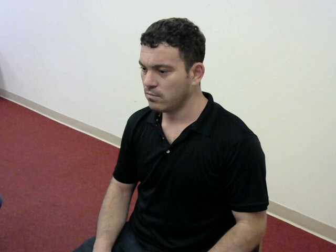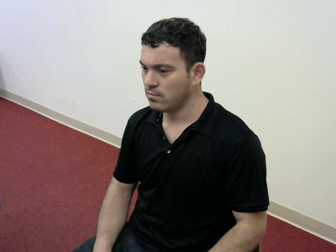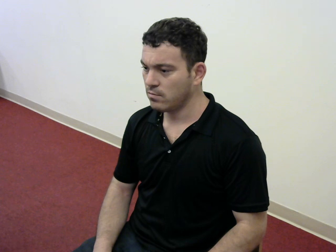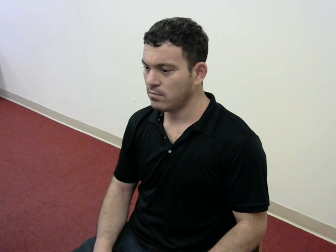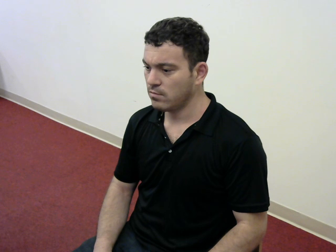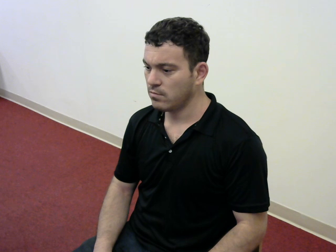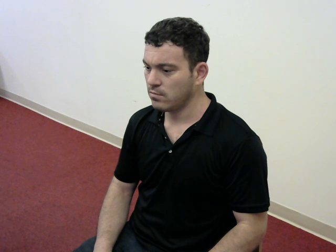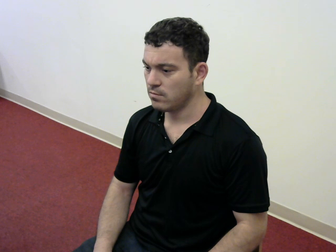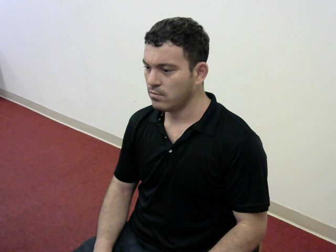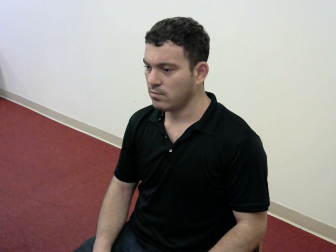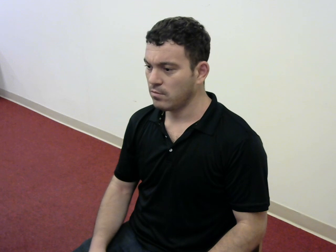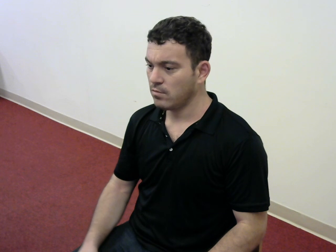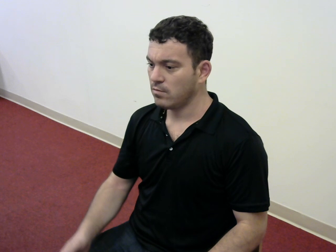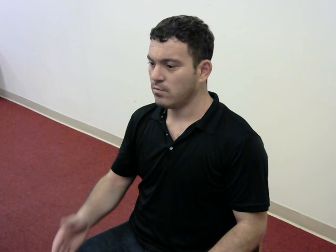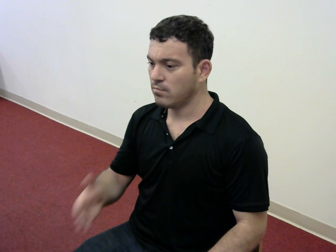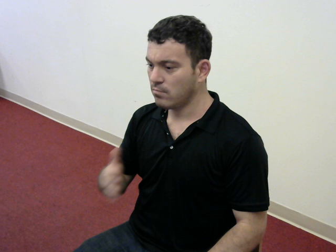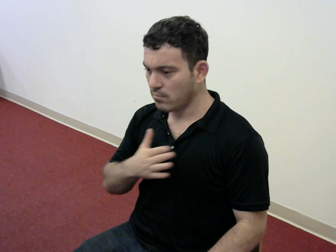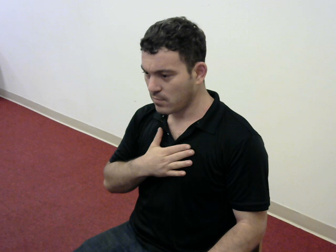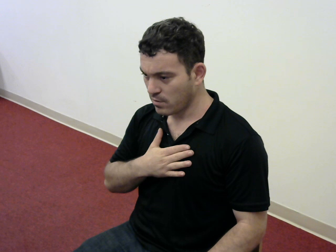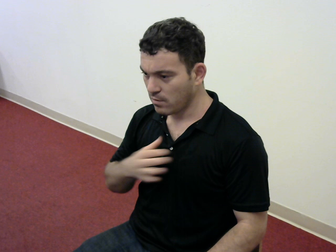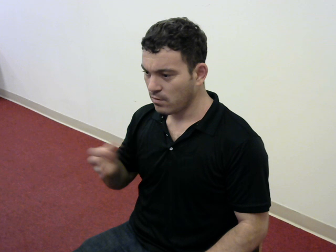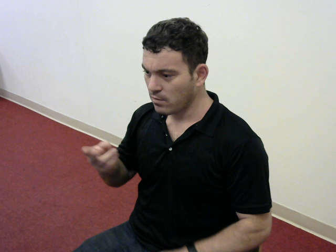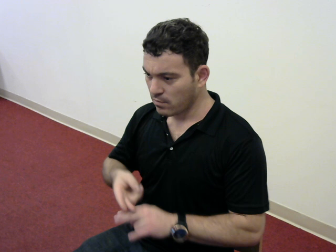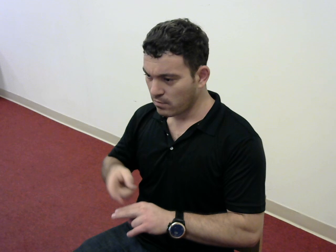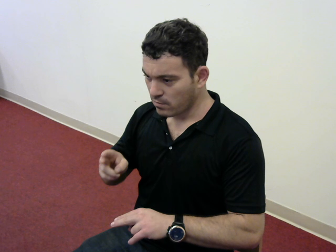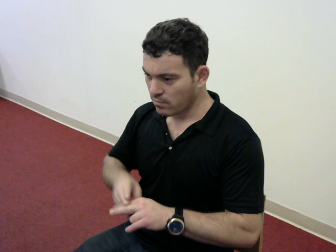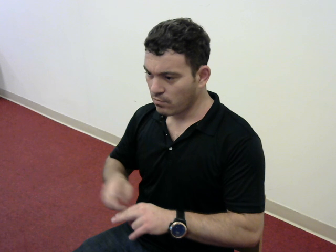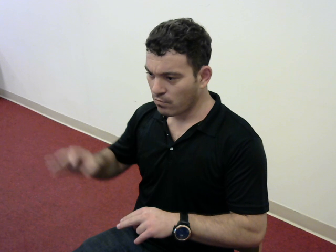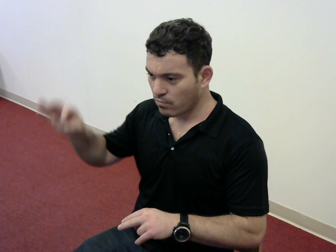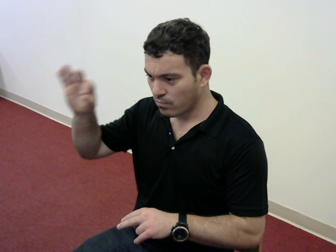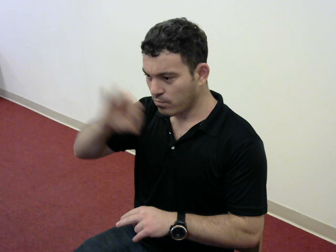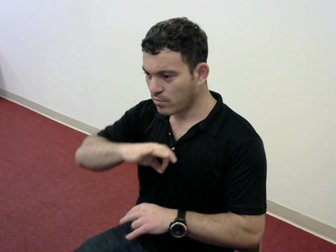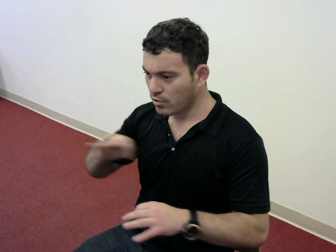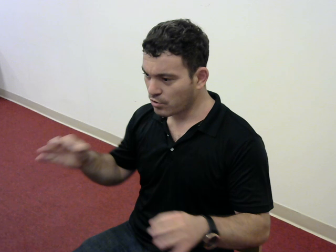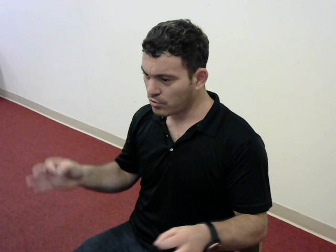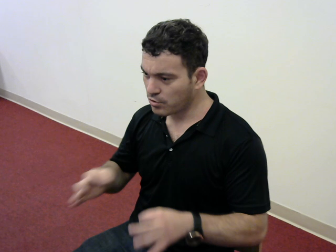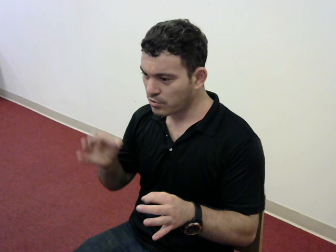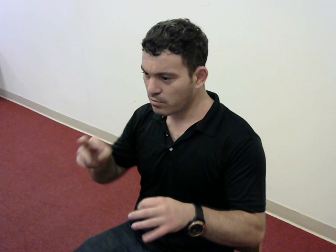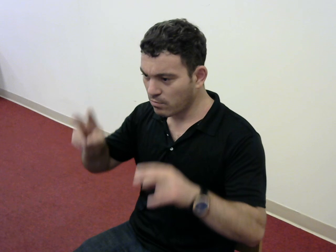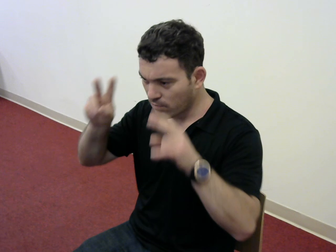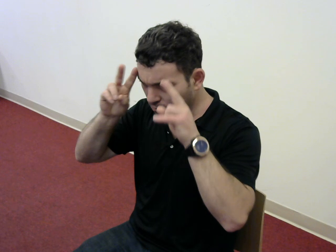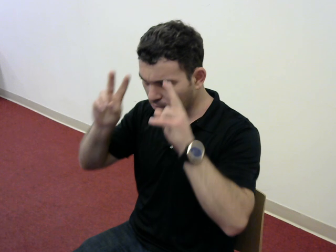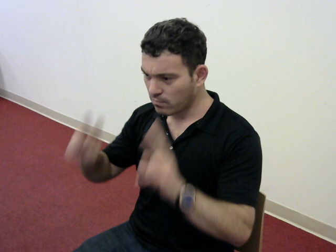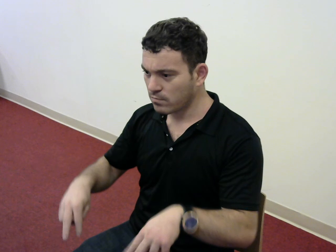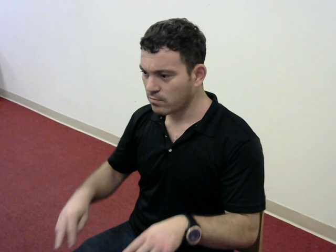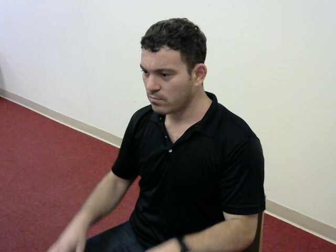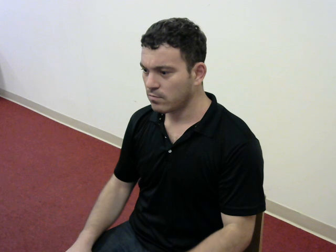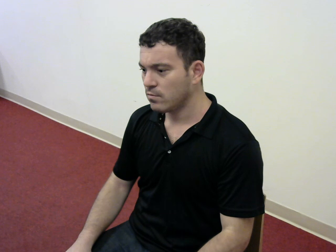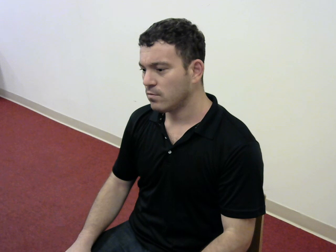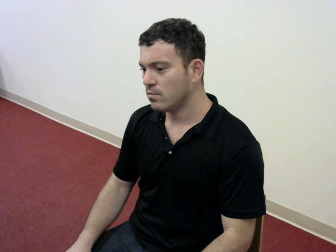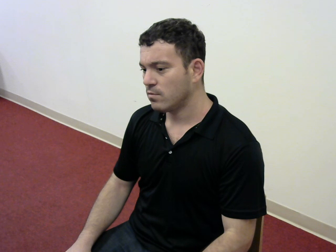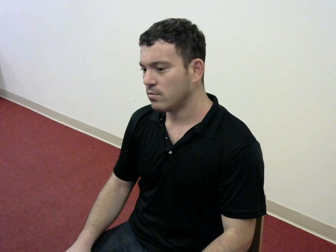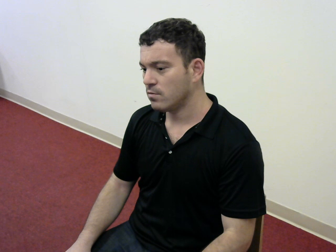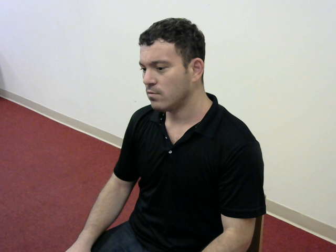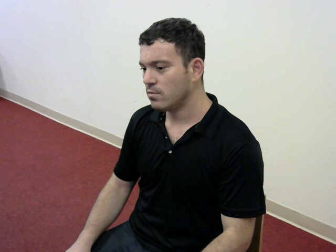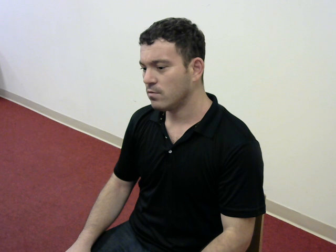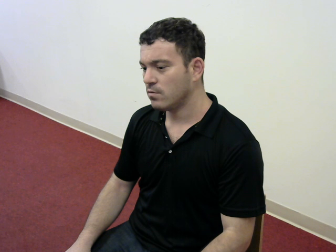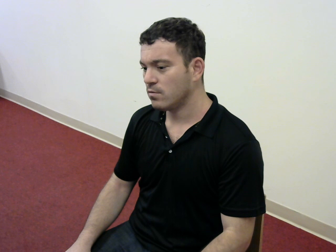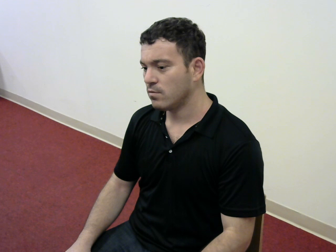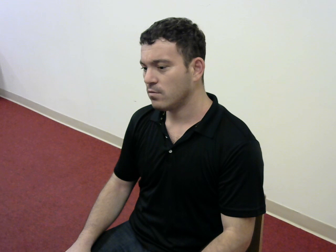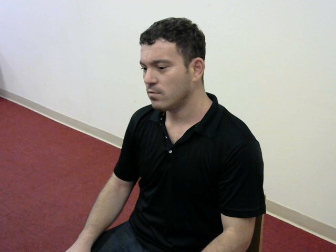Mən bu barədə heç nə bilmirəm